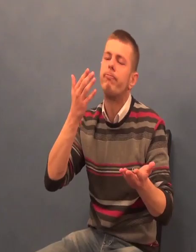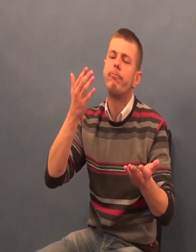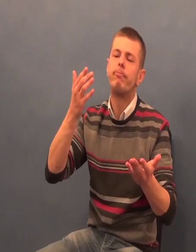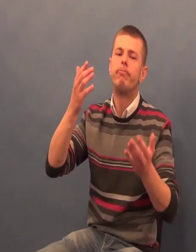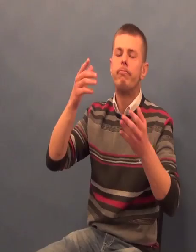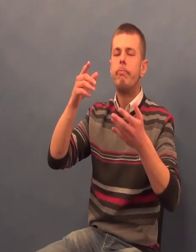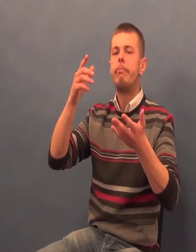Smucą się.